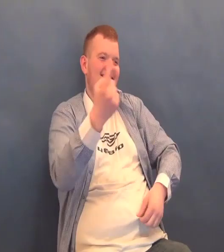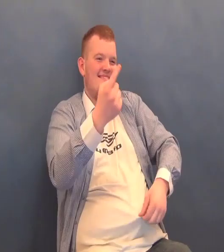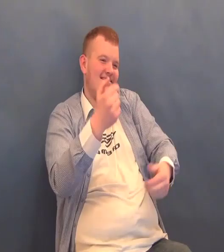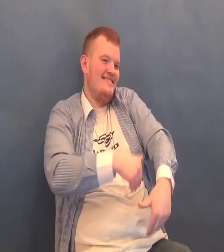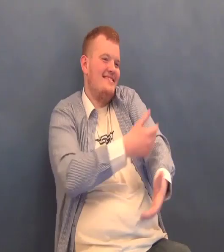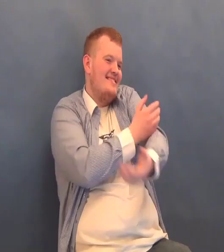Może tak być.